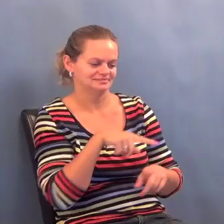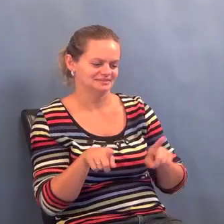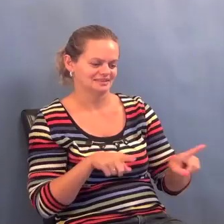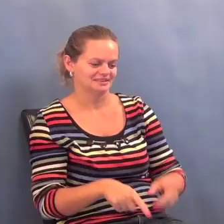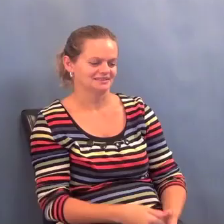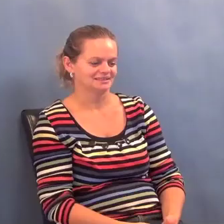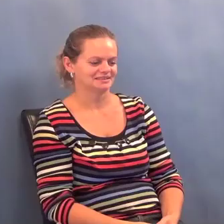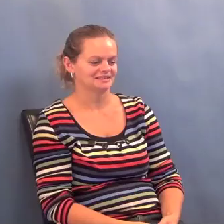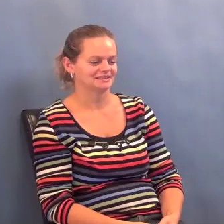Takie ma znaczenie ten znak.